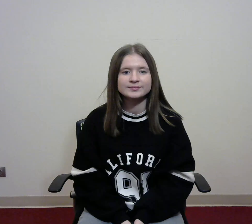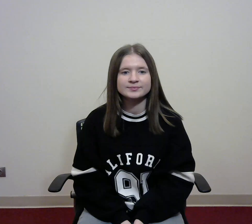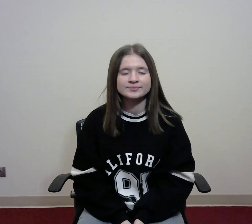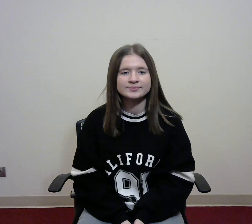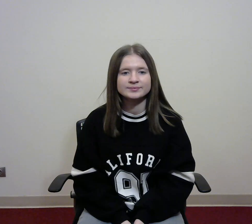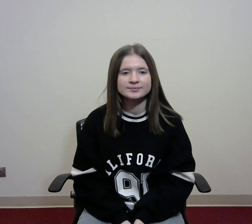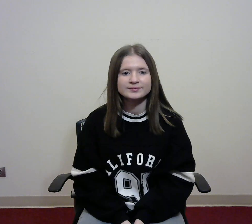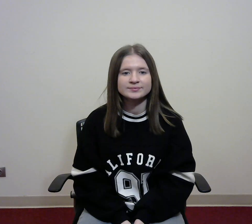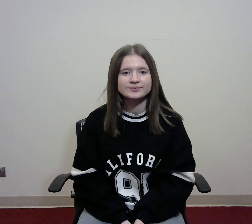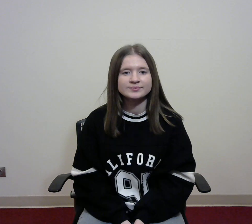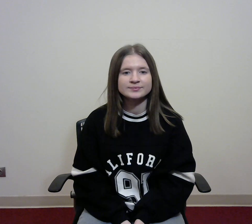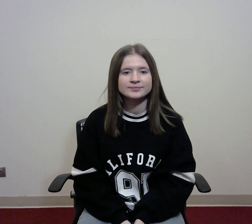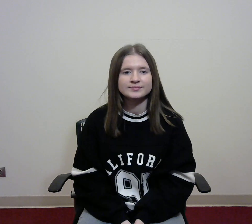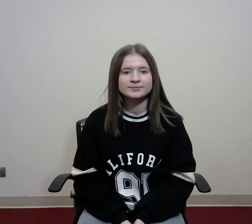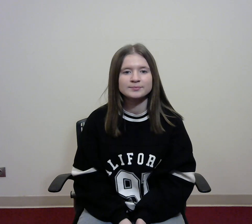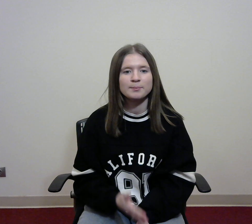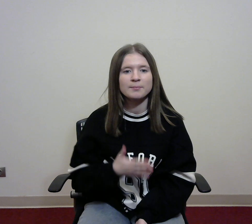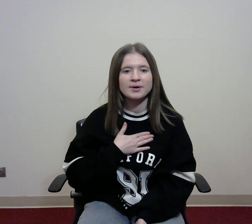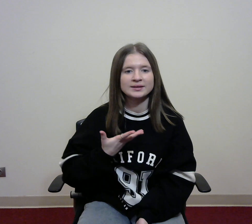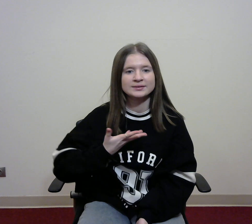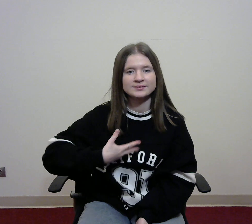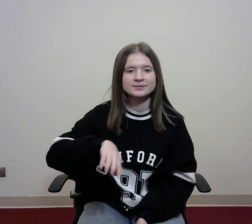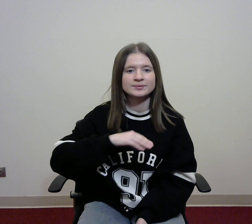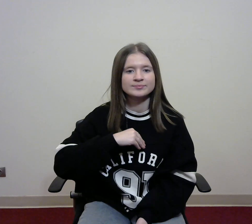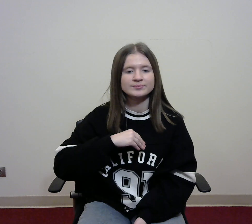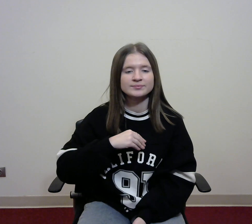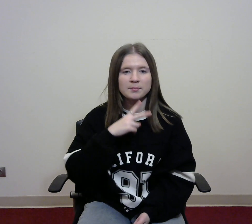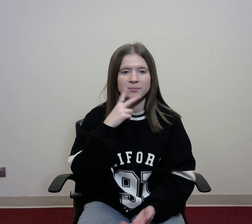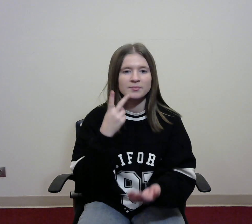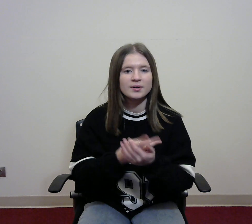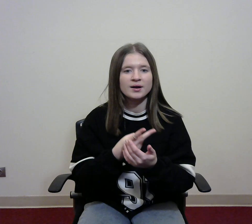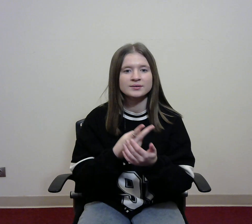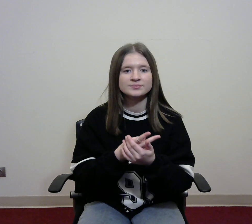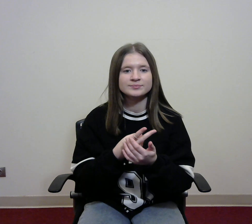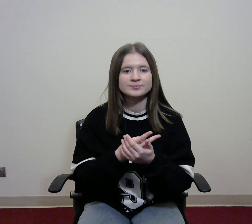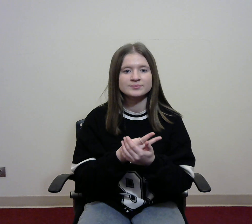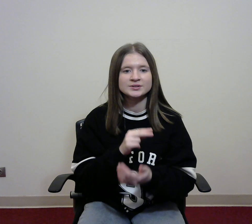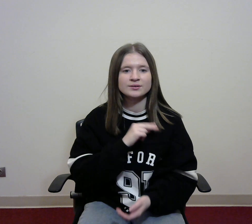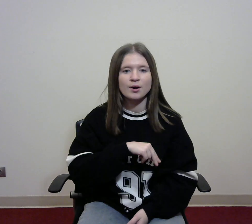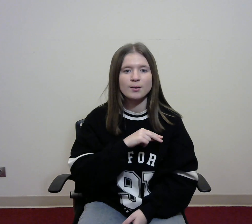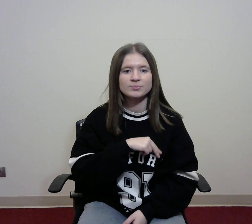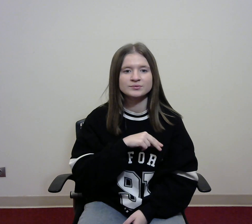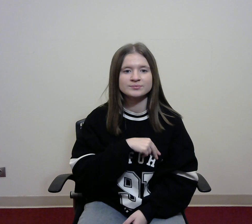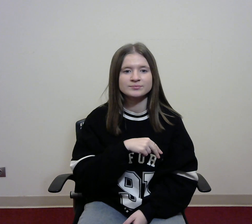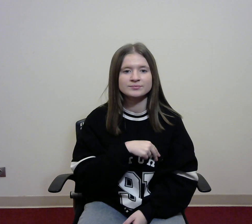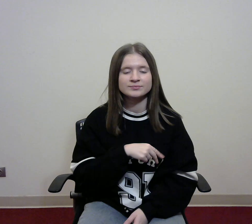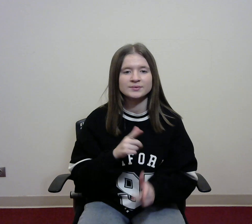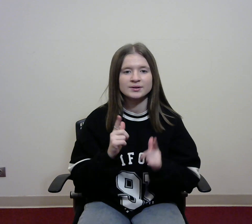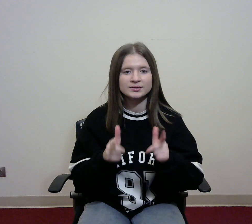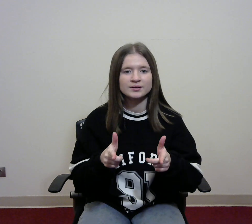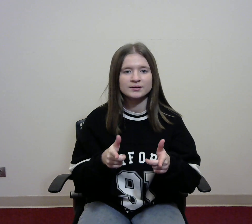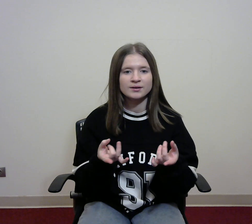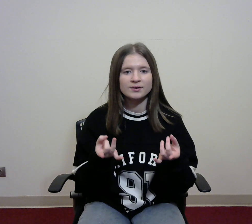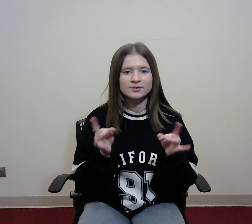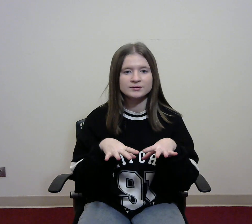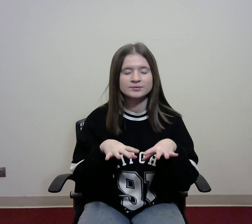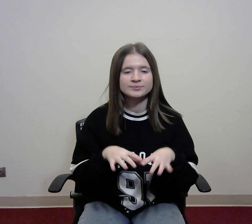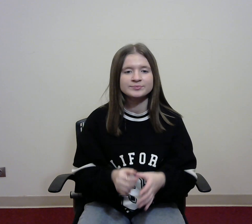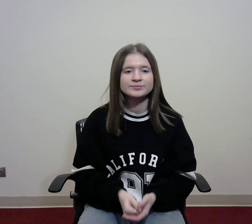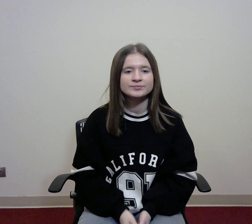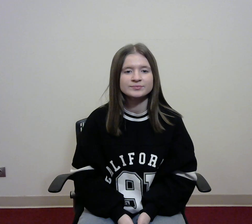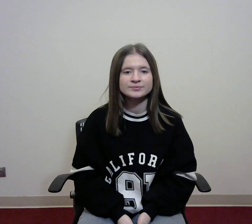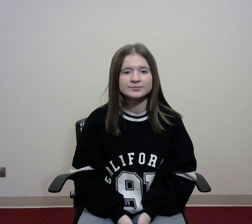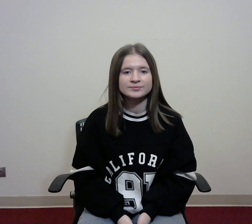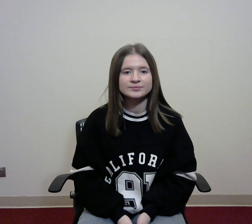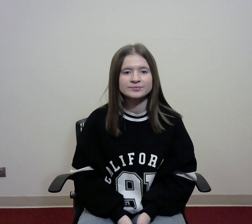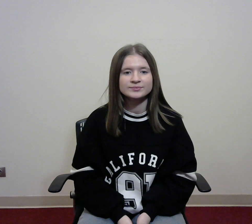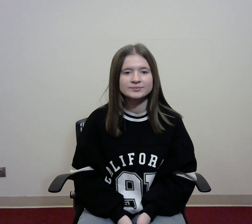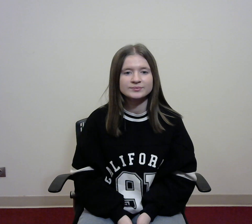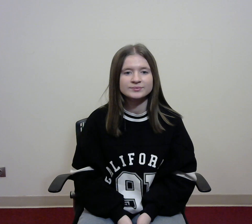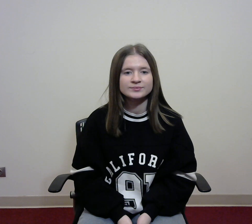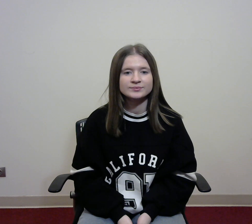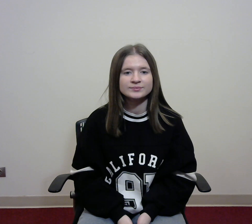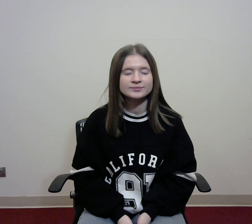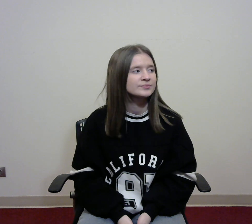Biz göstərilən işdən razı qaldıq